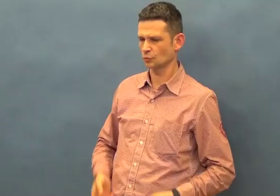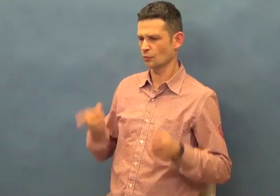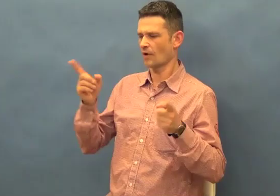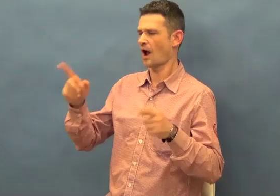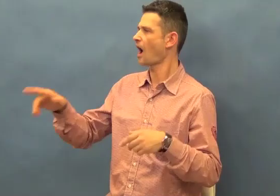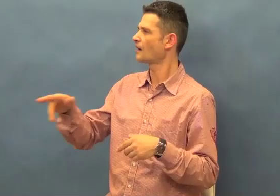Uwaga!